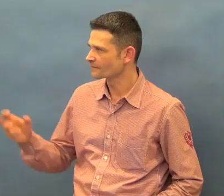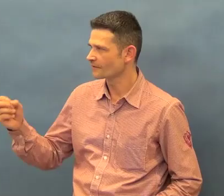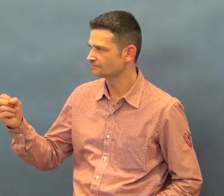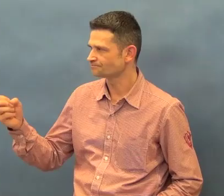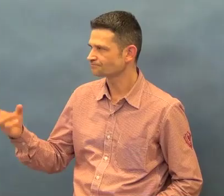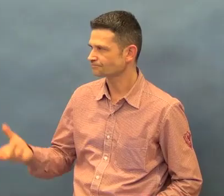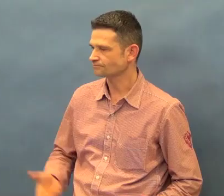Tak, tak, tak.